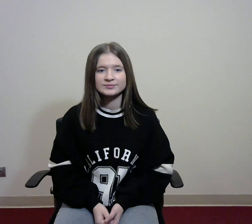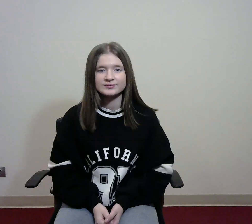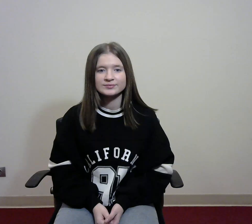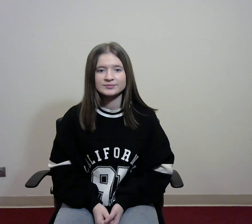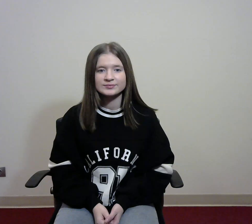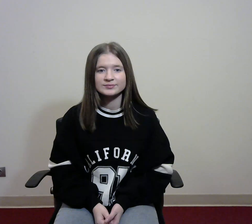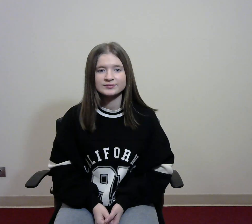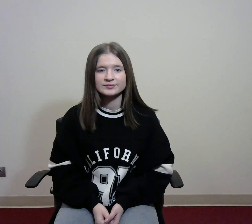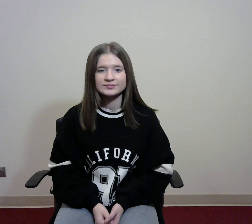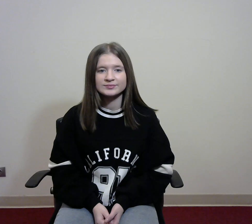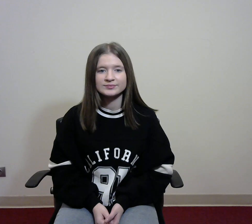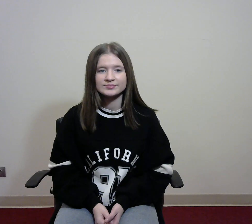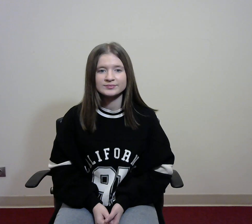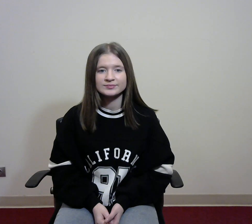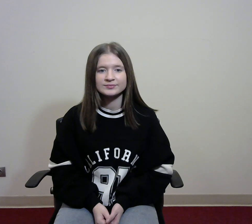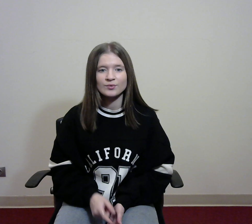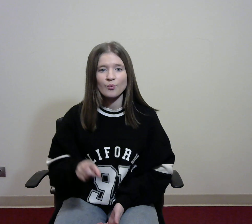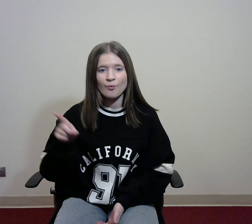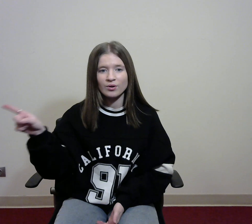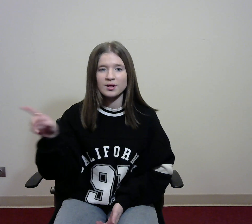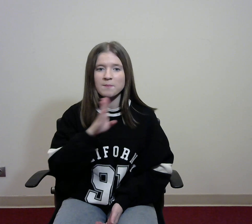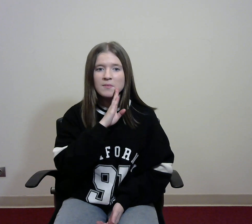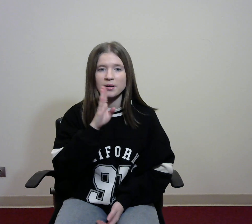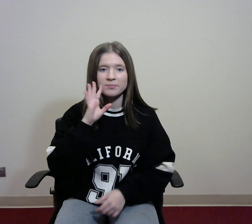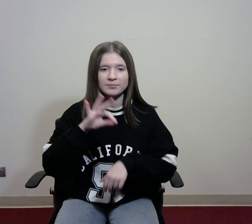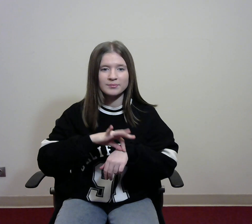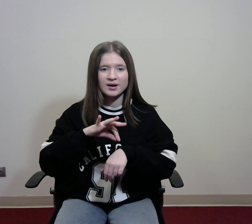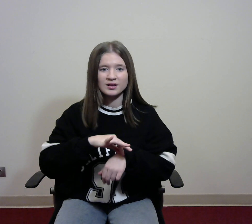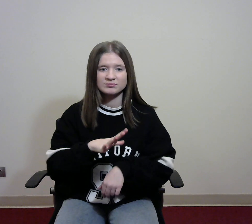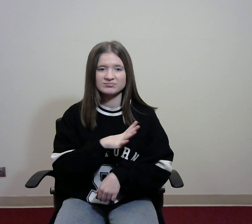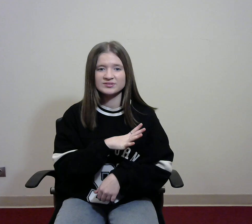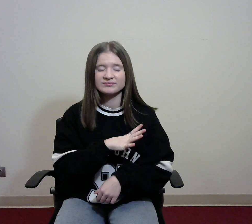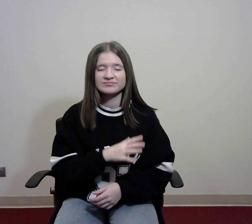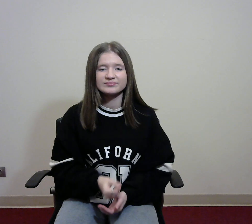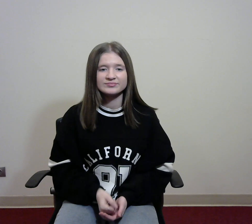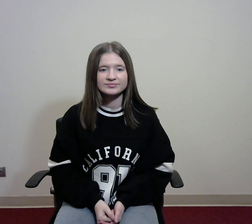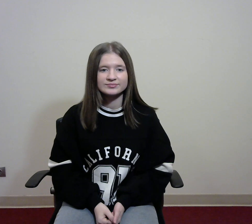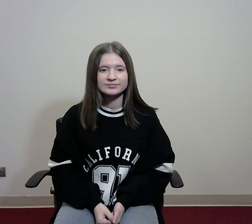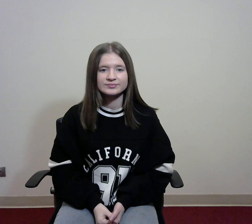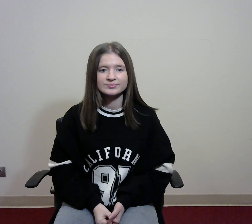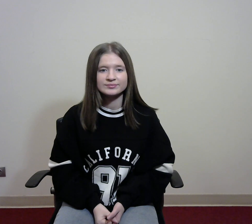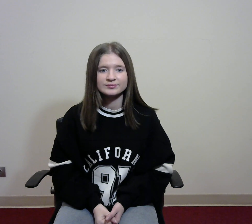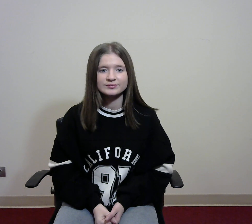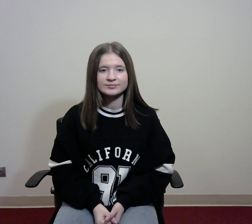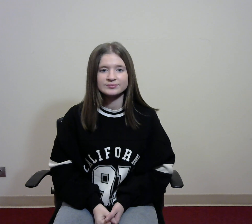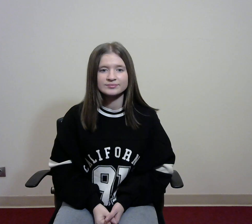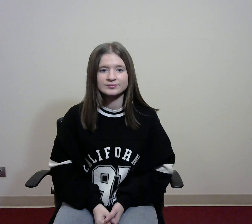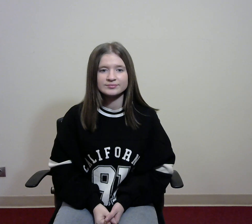Onun anası xəstələnmişdi